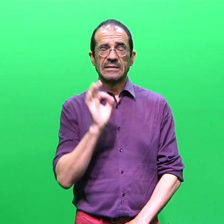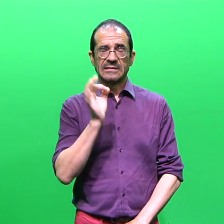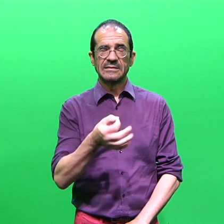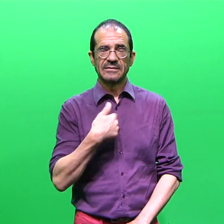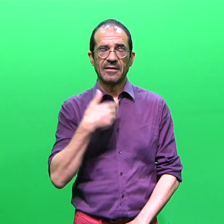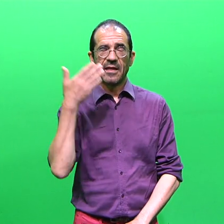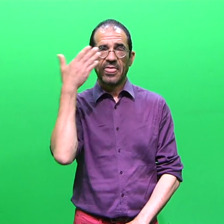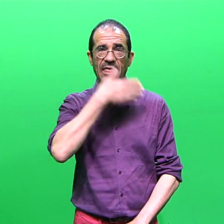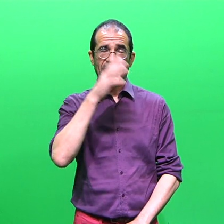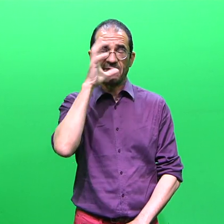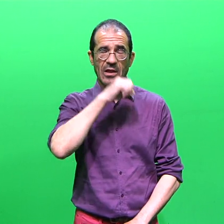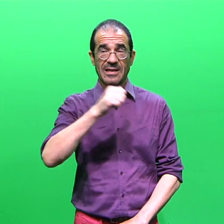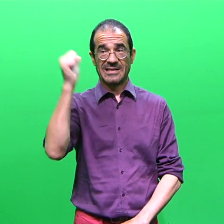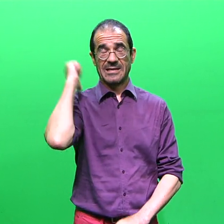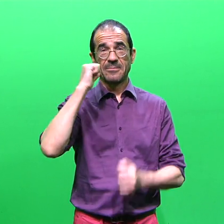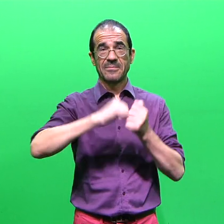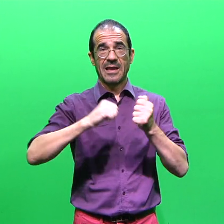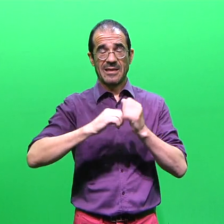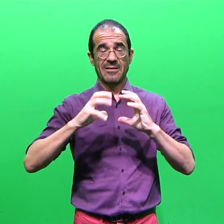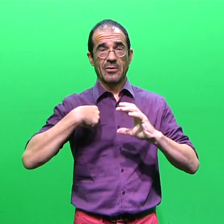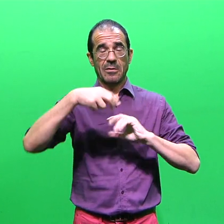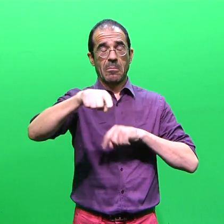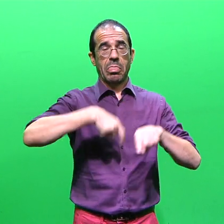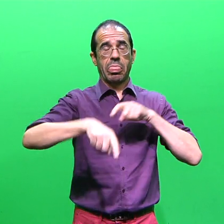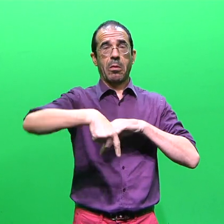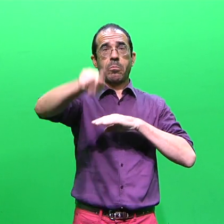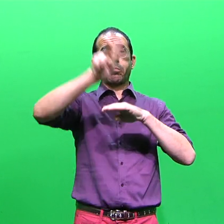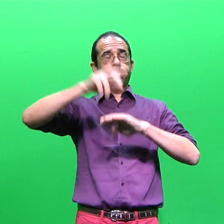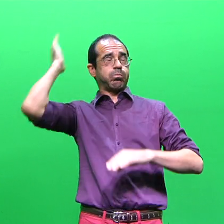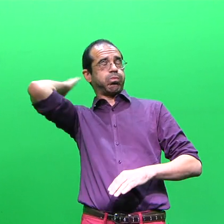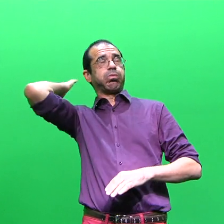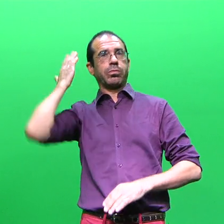Sí, vaig caure enrere per error, i no ho vaig veure, però hi havia una pedra, i em vaig donar un cop al cap amb la pedra.